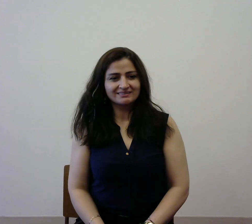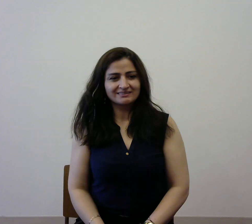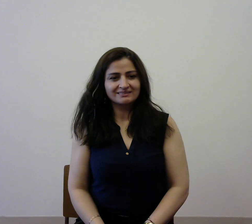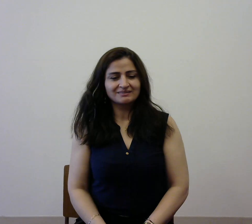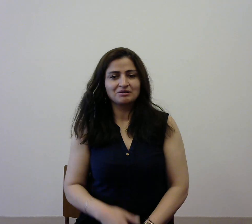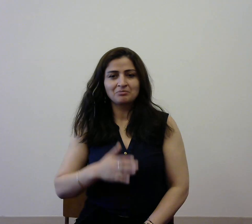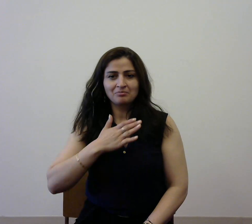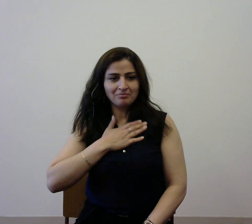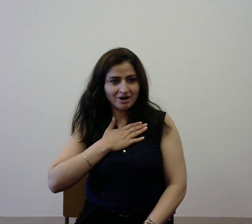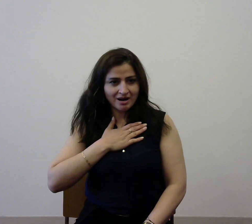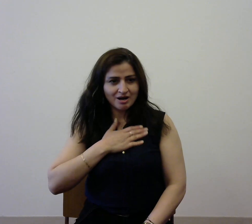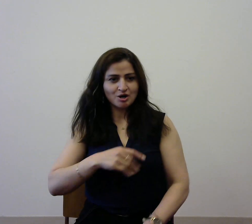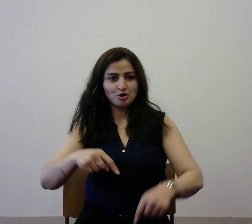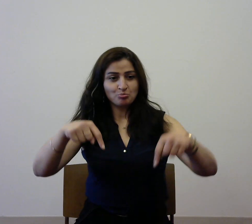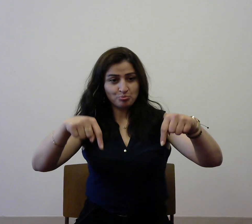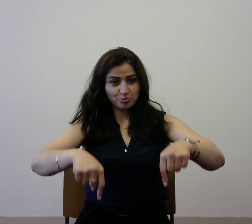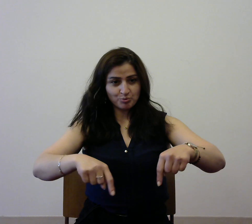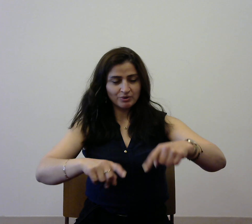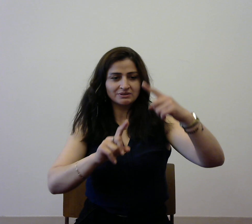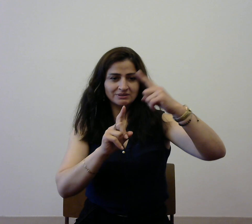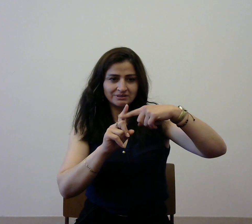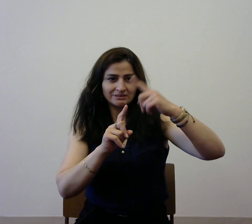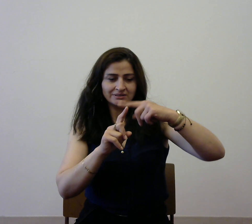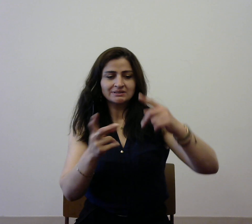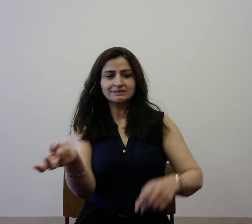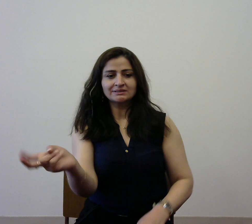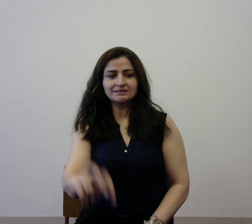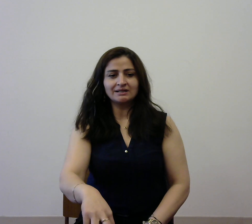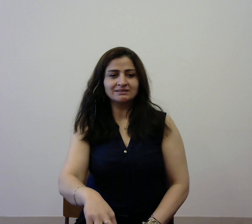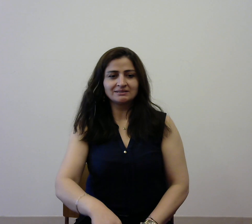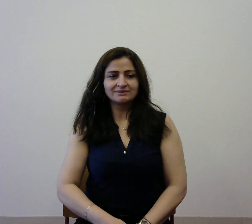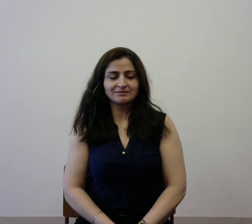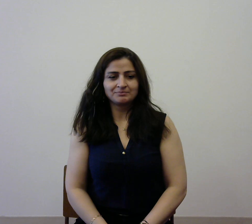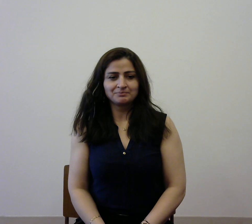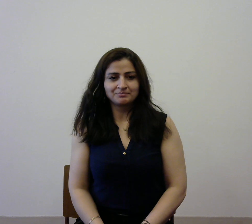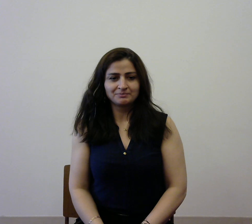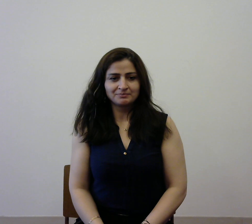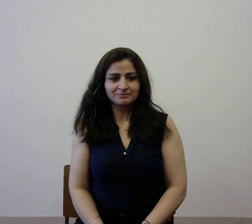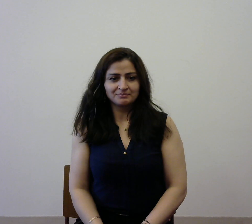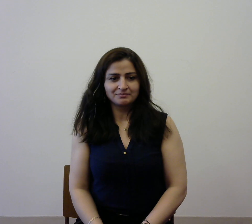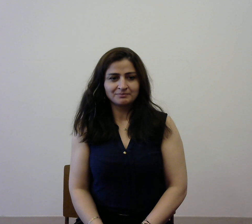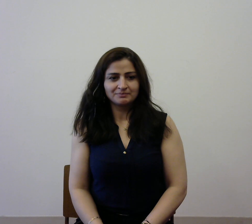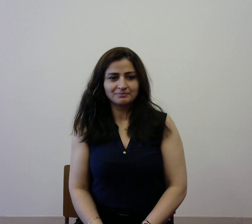Mən bura taksidə gəldim